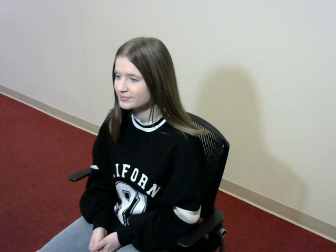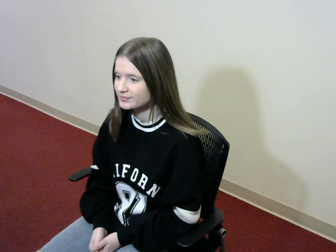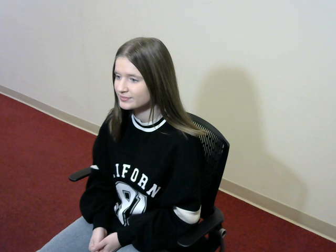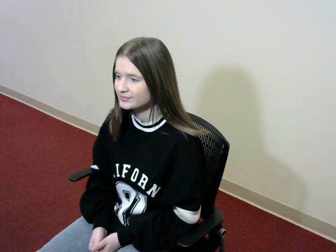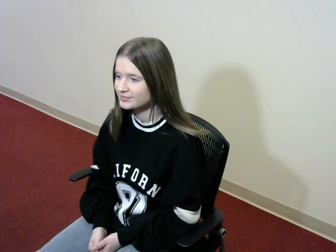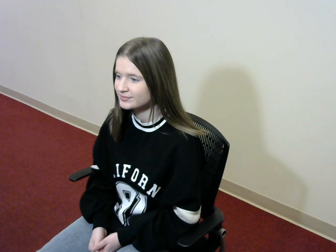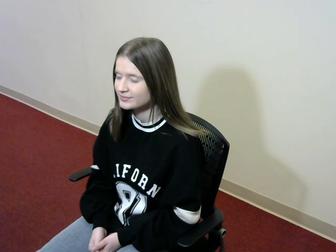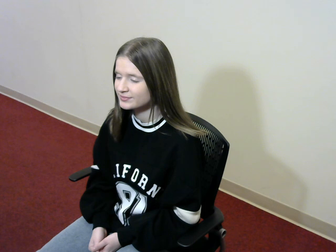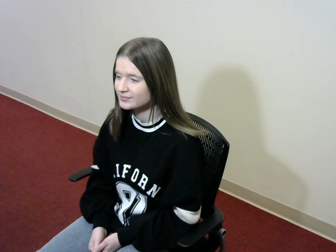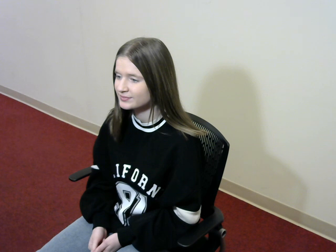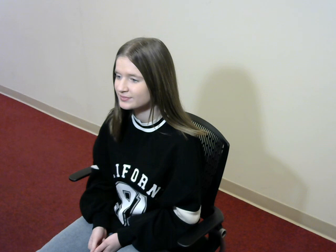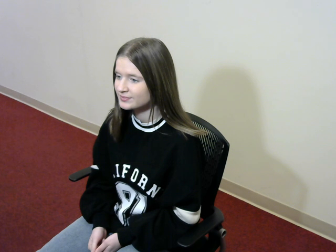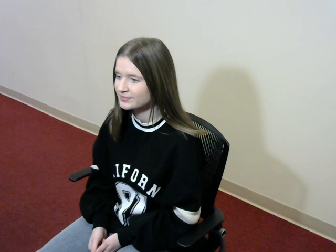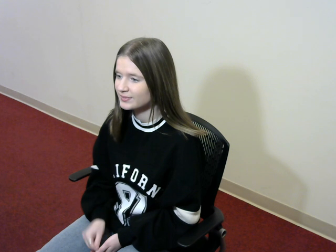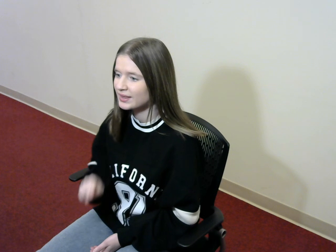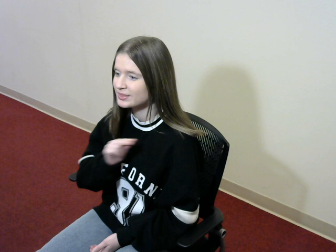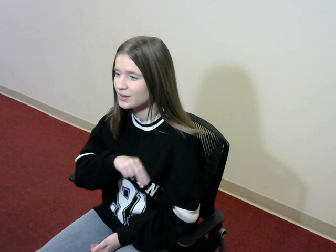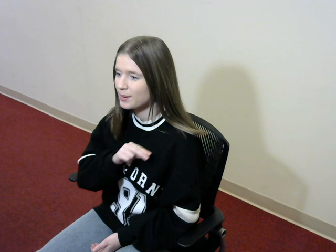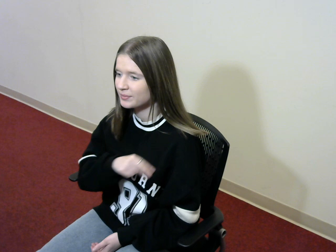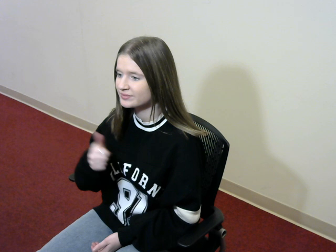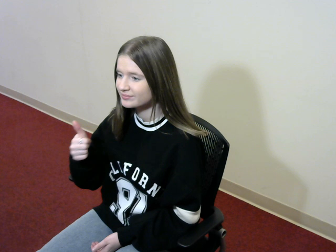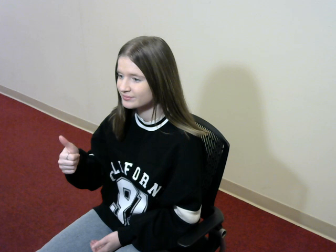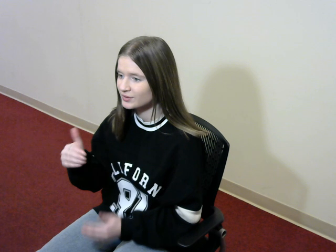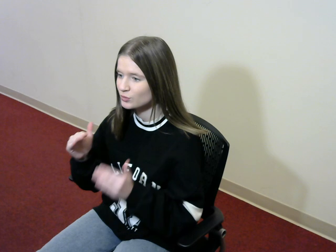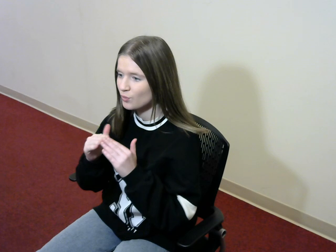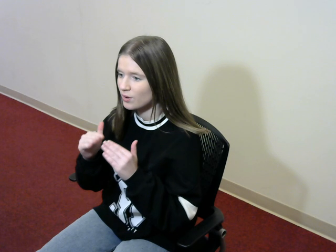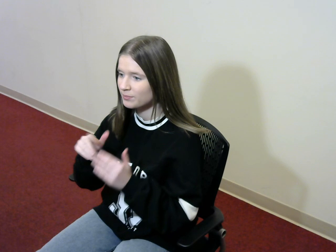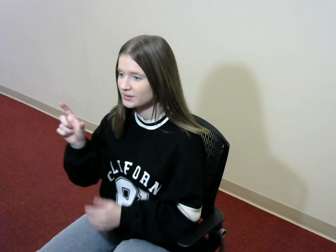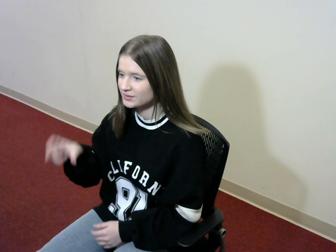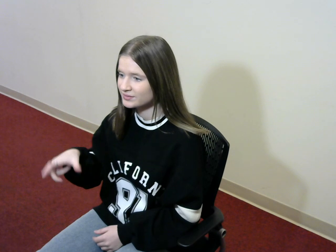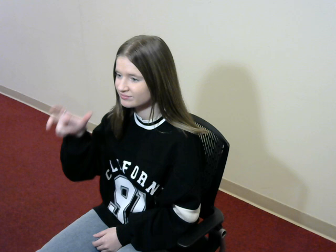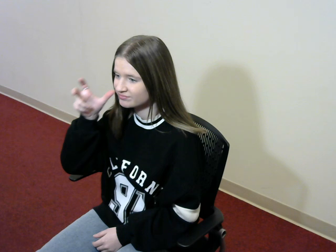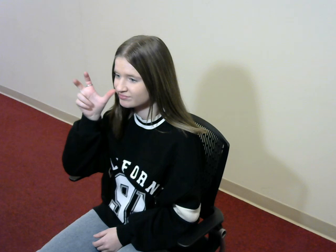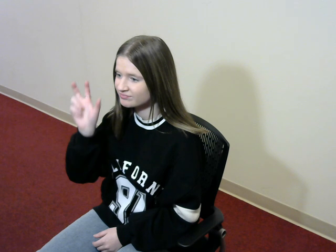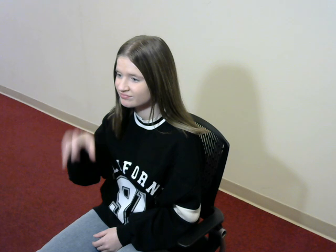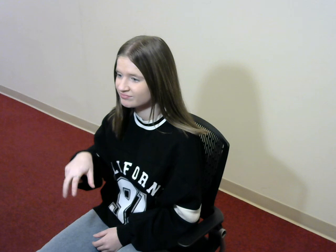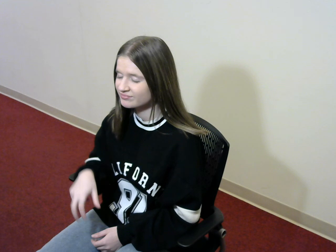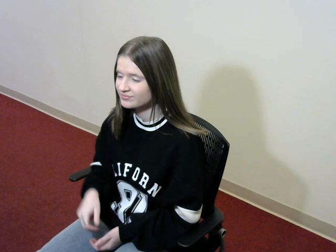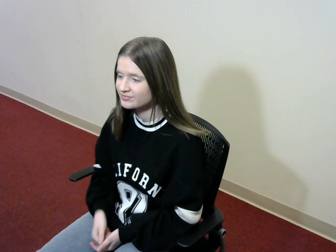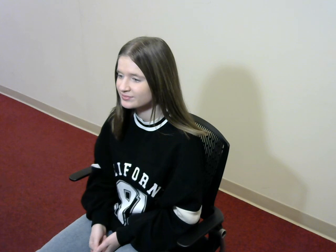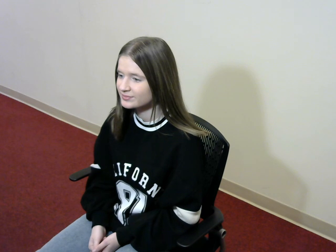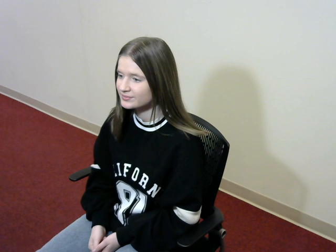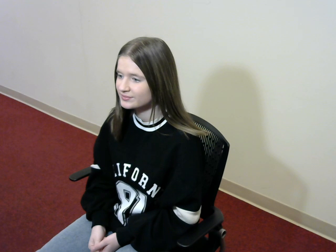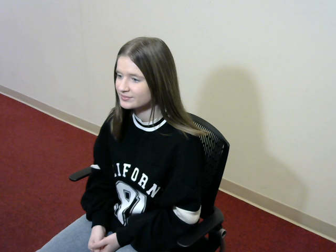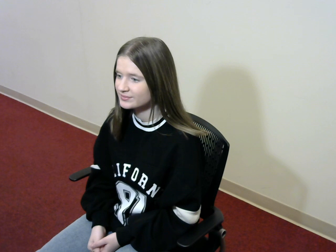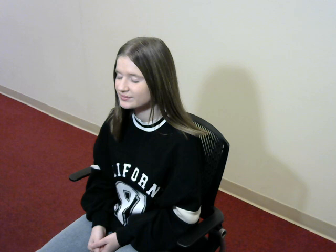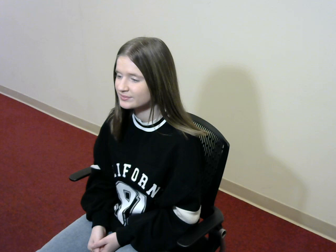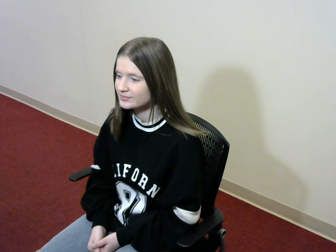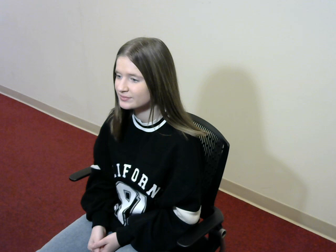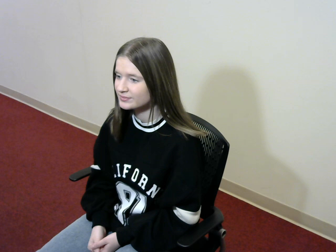İşləmək yaxşıdır, evdə adam darıxır